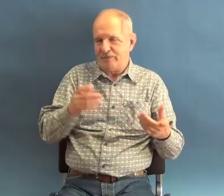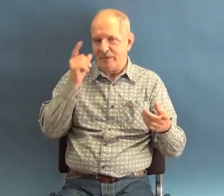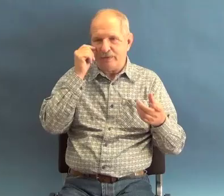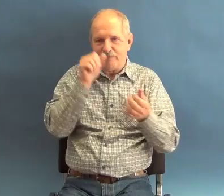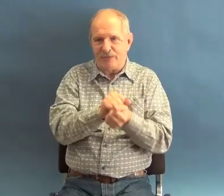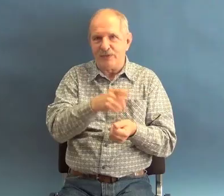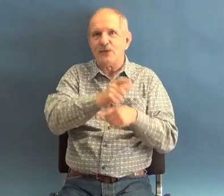"Co to ma być?"